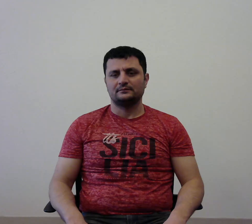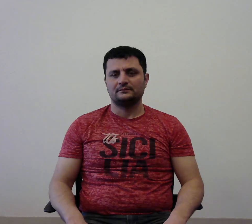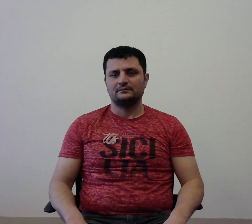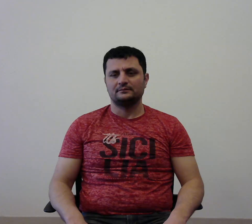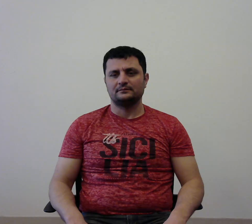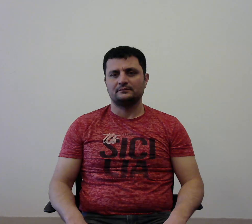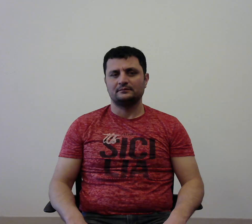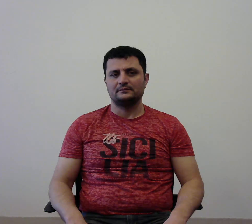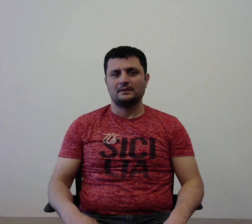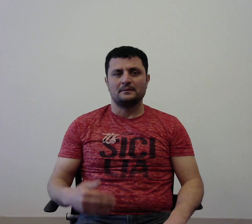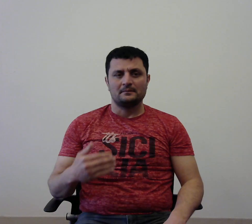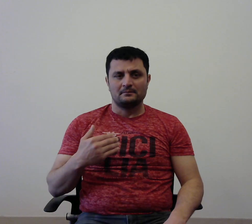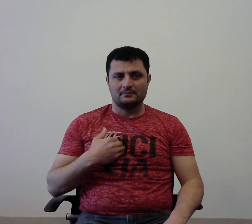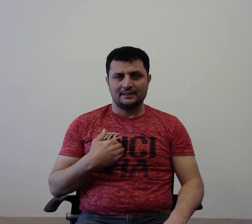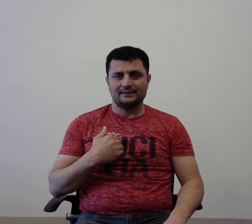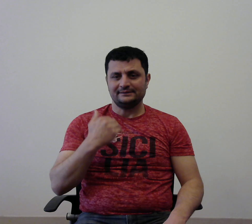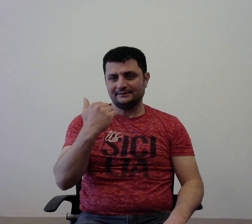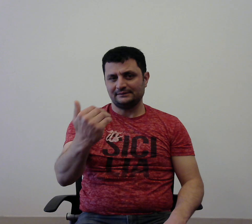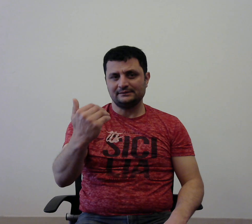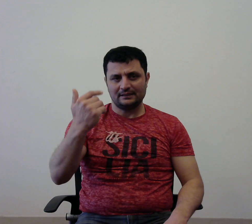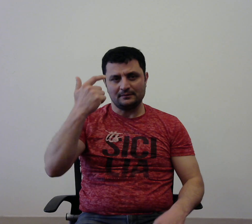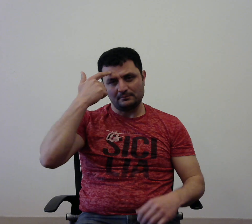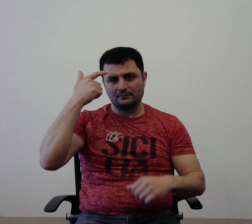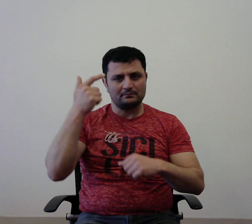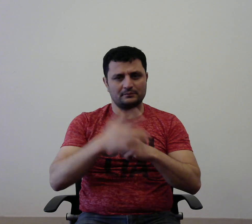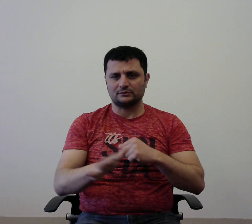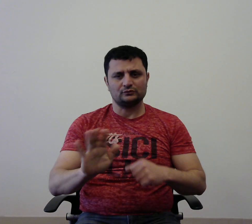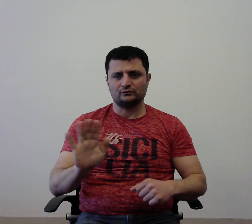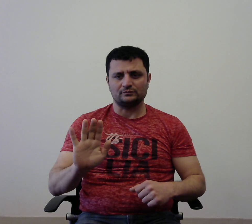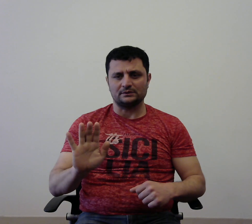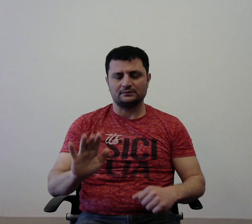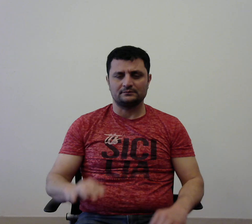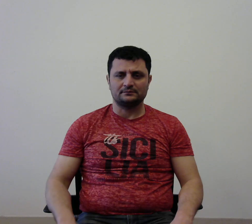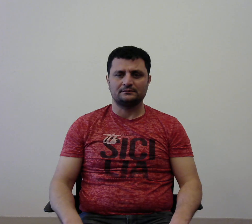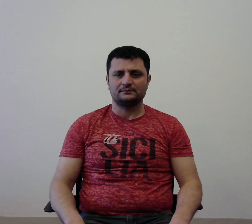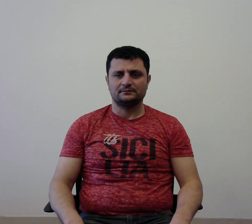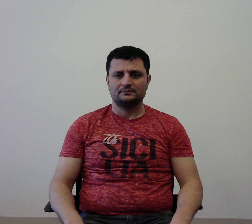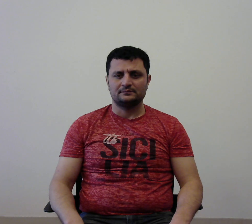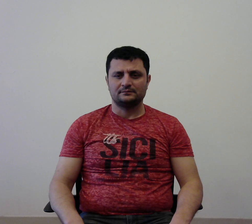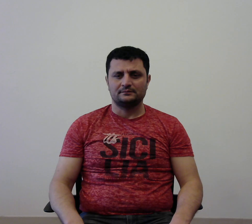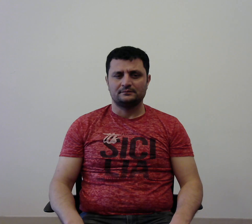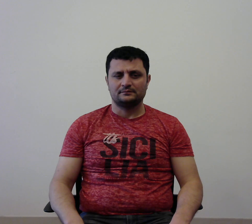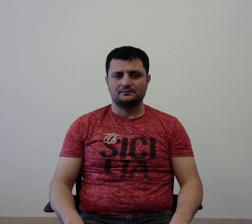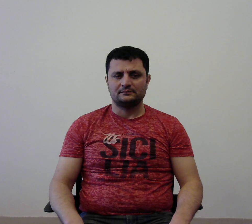Mən sizi başa düşmürəm